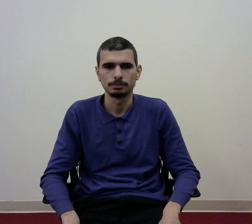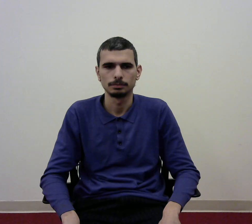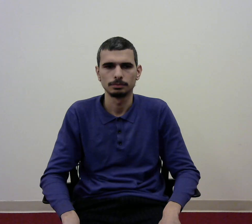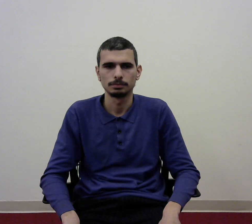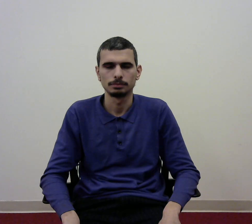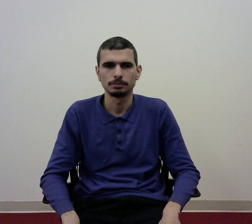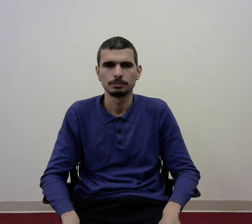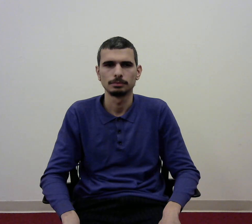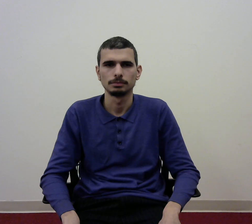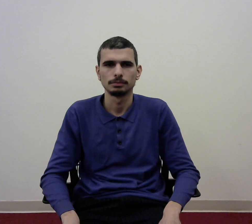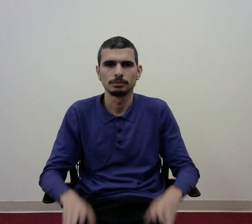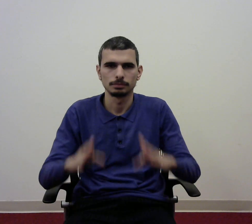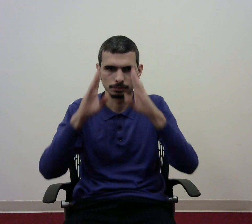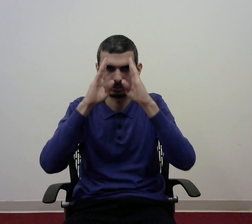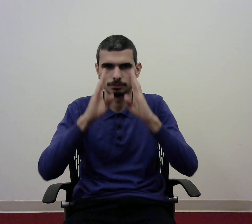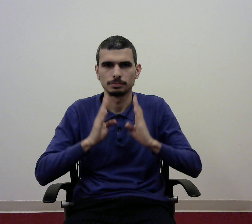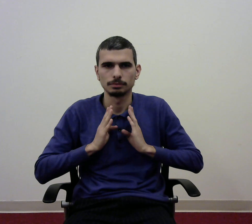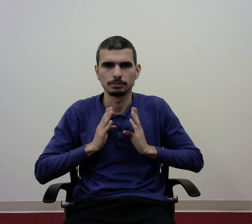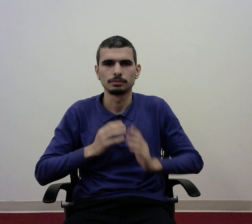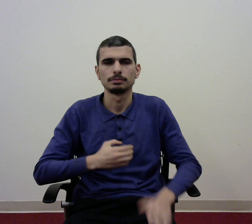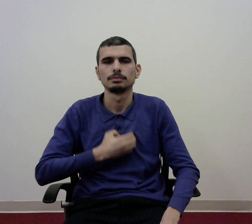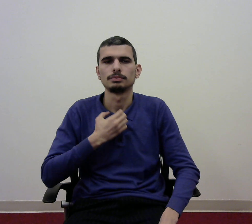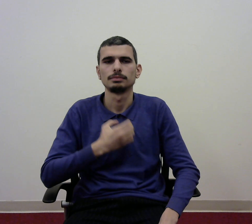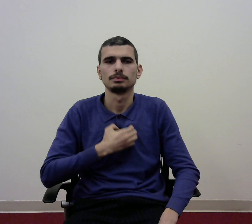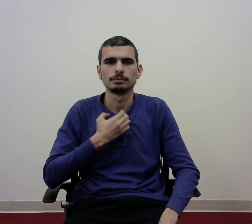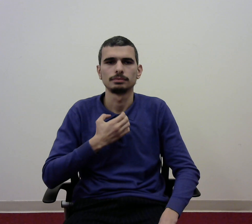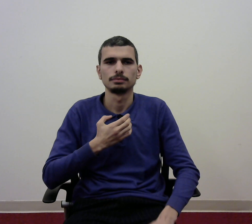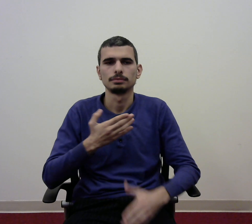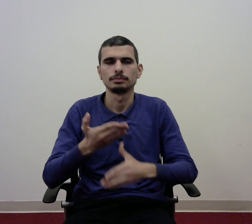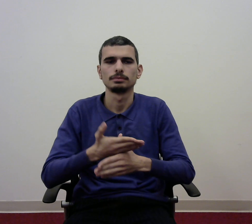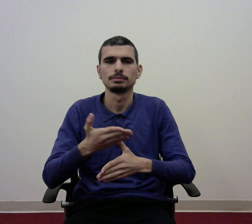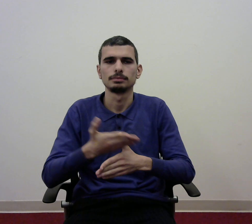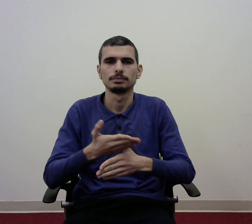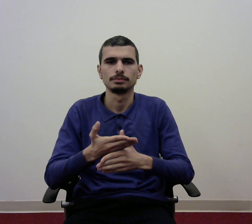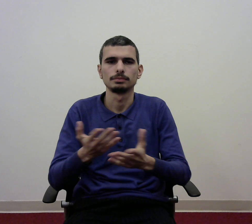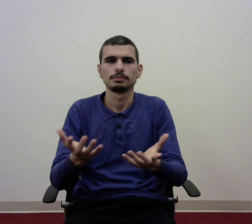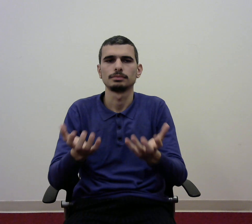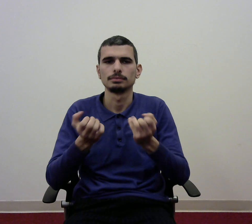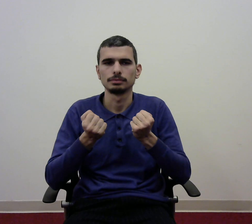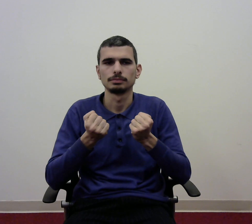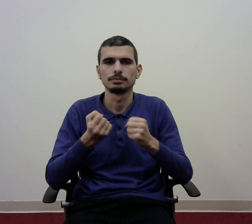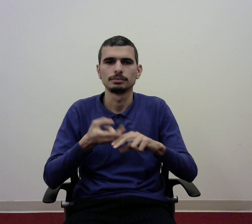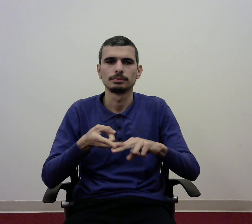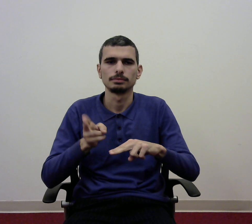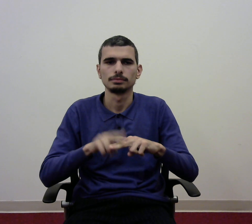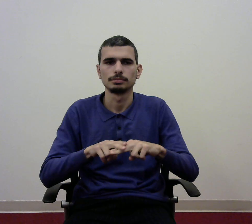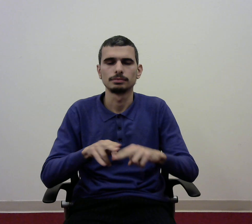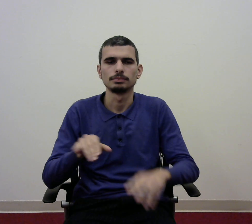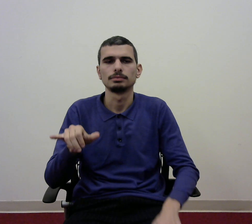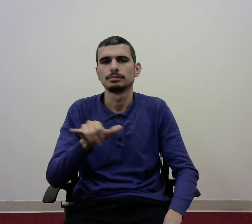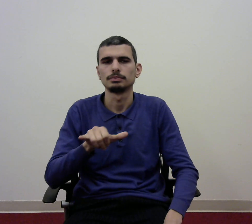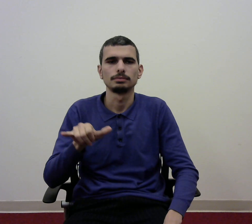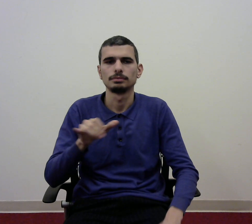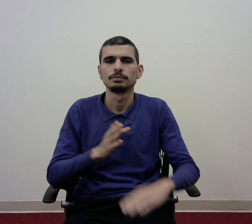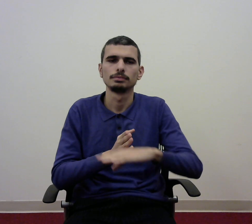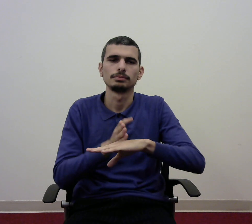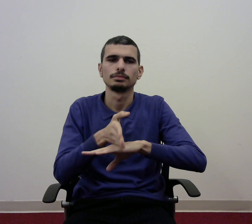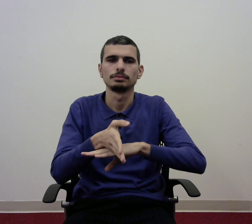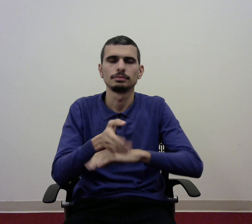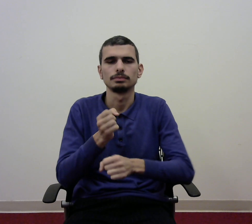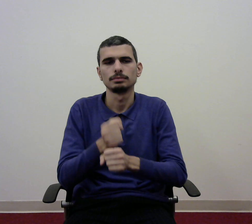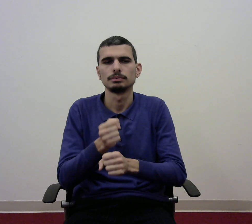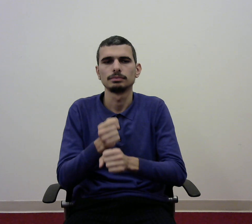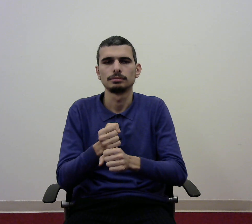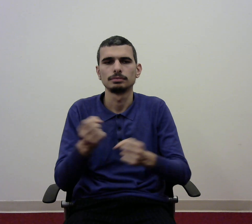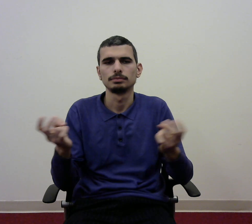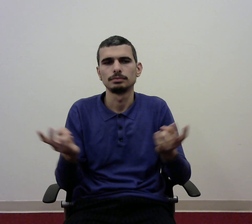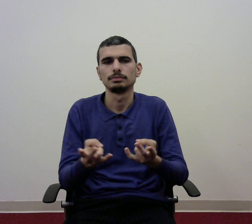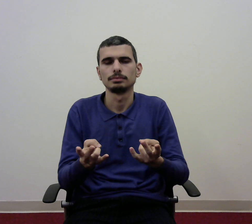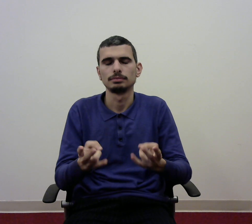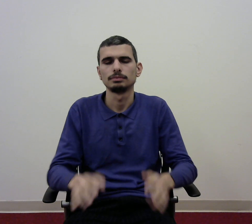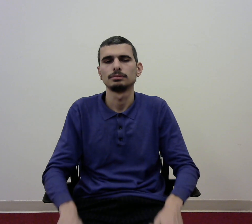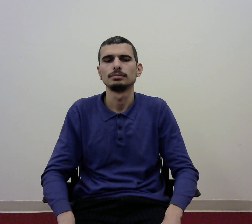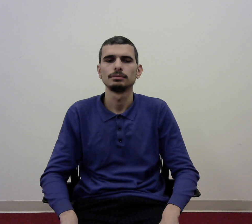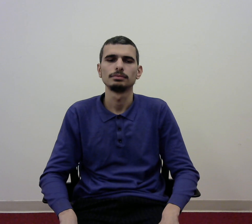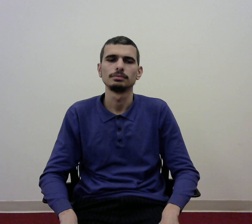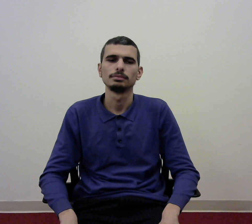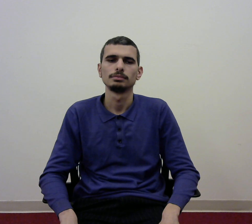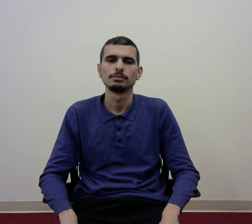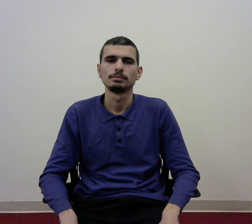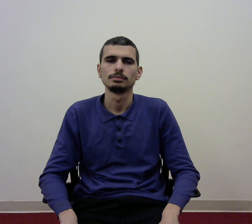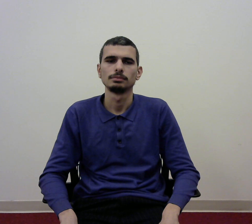Ünvanlı sosial yardım almaq üçün hara müraciət etmək lazımdır